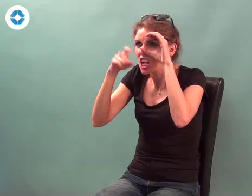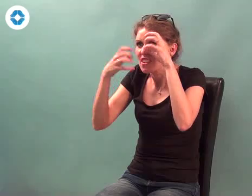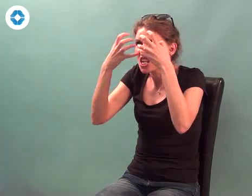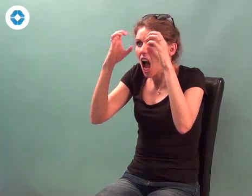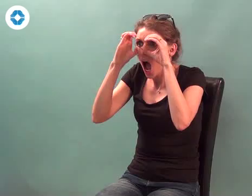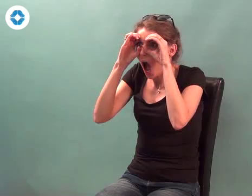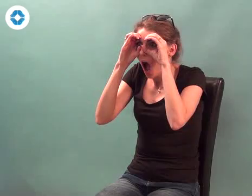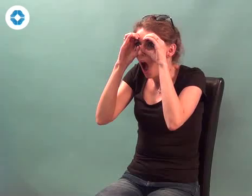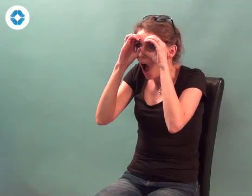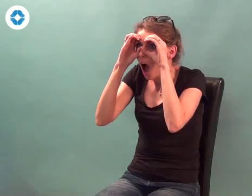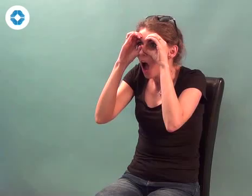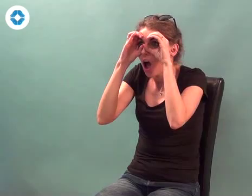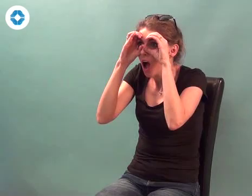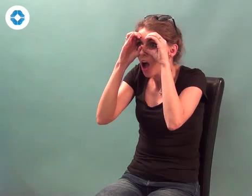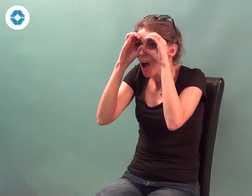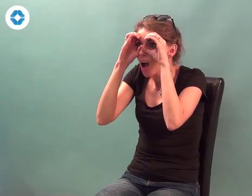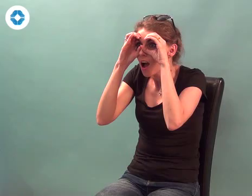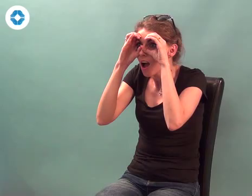Patrzy przez lornetkę z otwartym pyskiem.